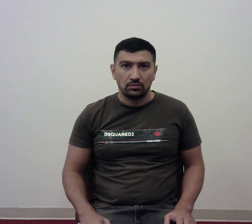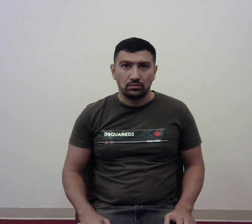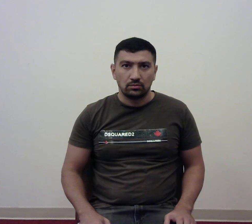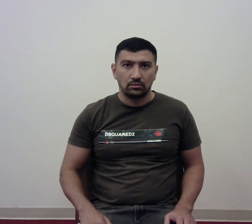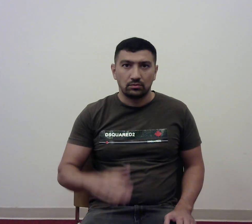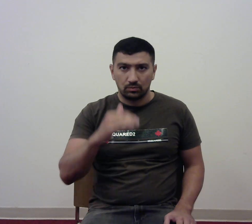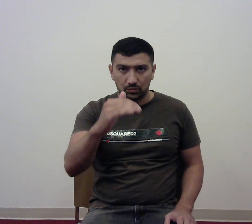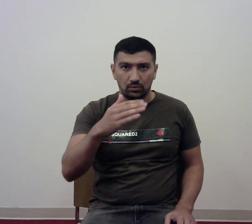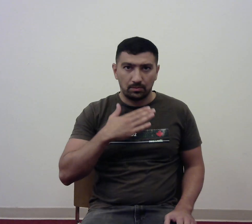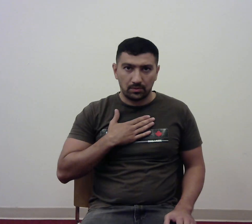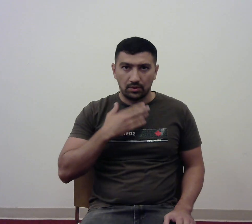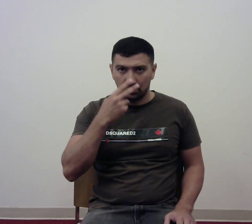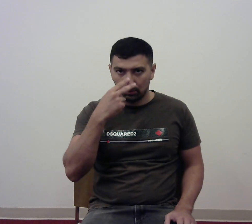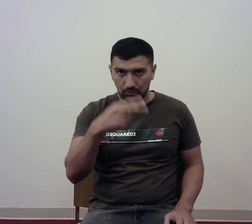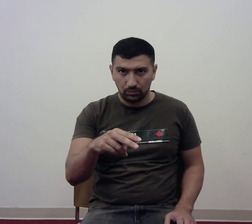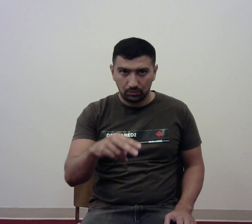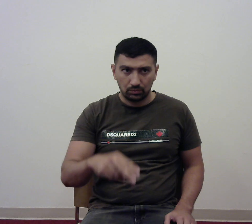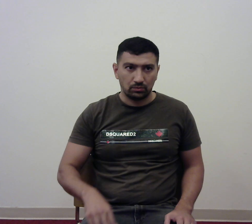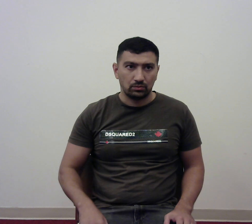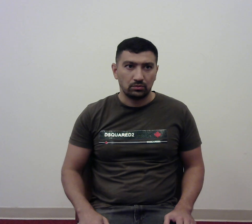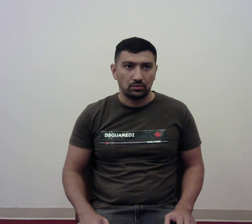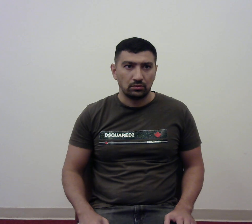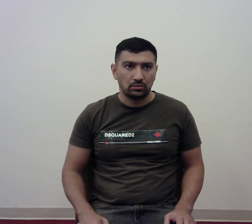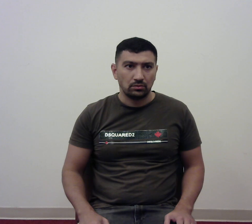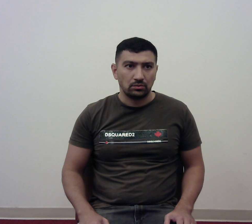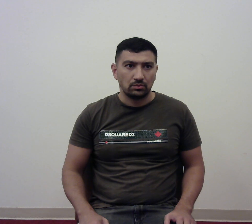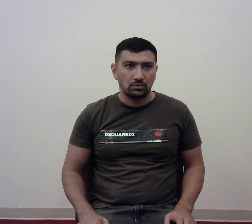Siz məni görürsünüzmü?